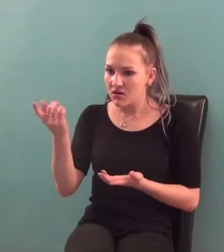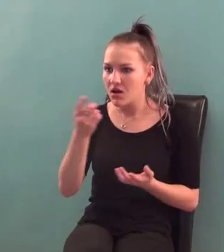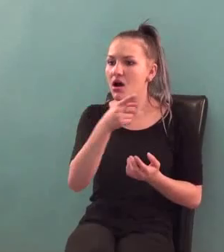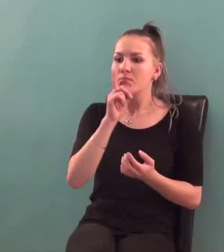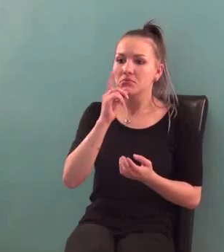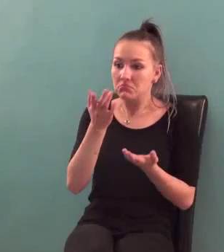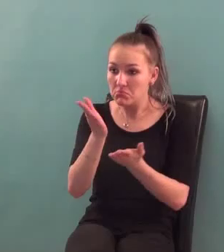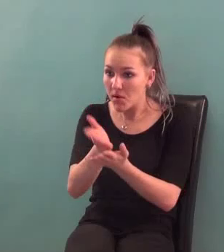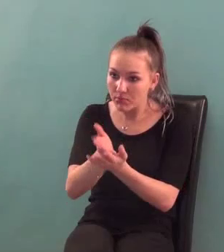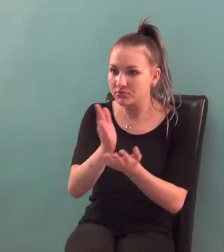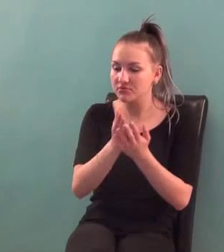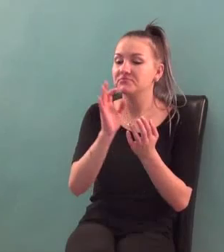Mężczyzna mówi, że może pomóc.